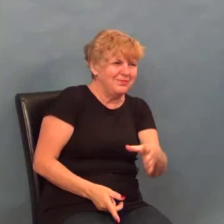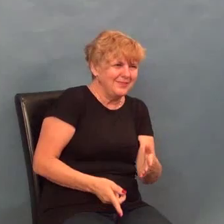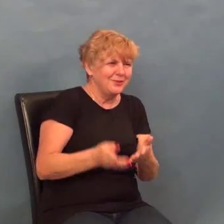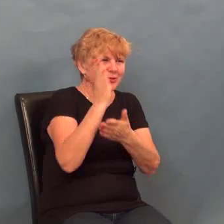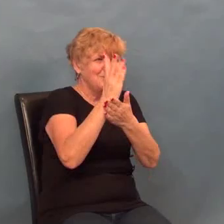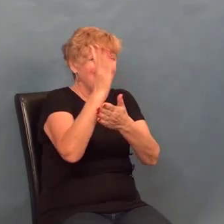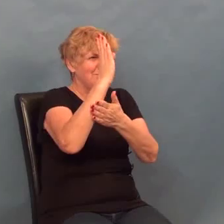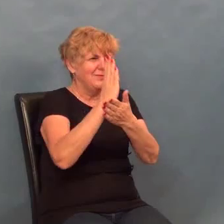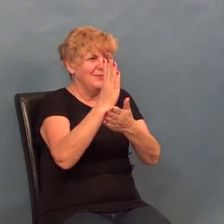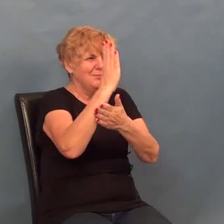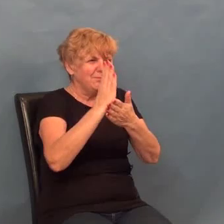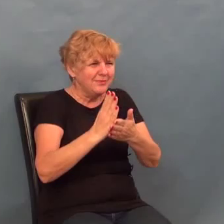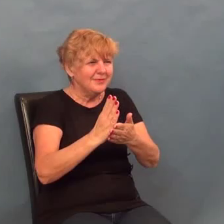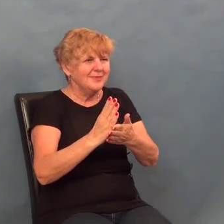Szyby pękają.